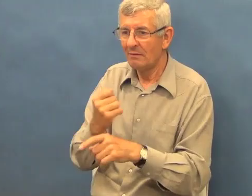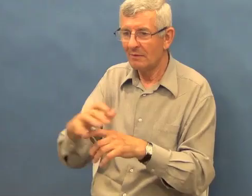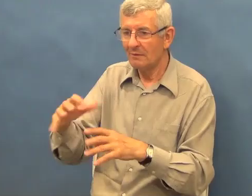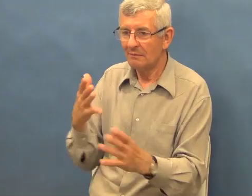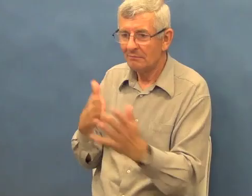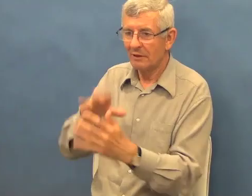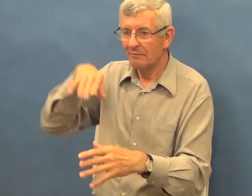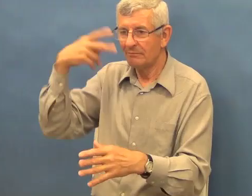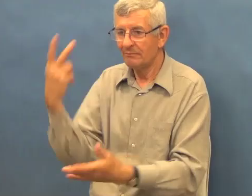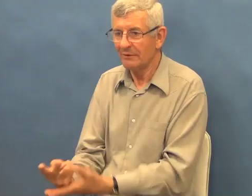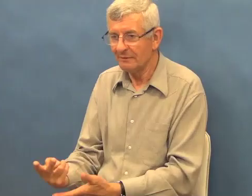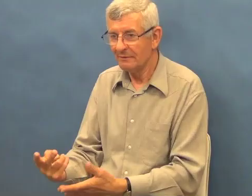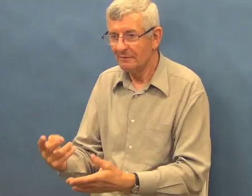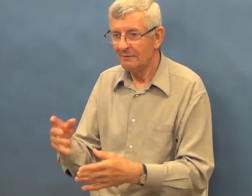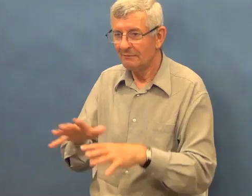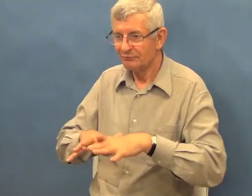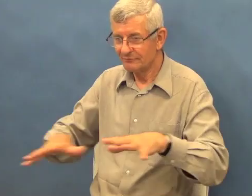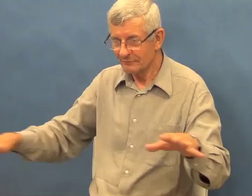Przewrócił się, upadł. Gruszki się rozsypały.